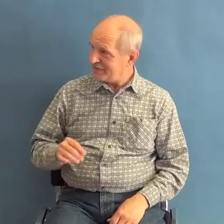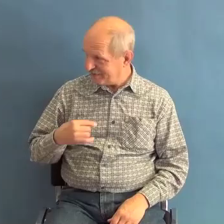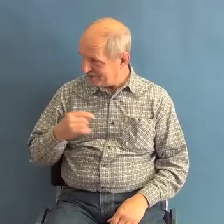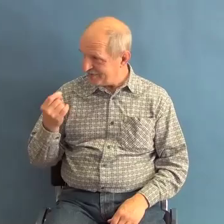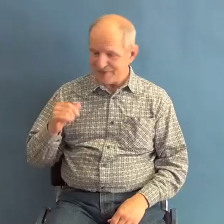Ja jeszcze.